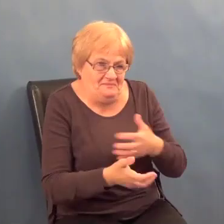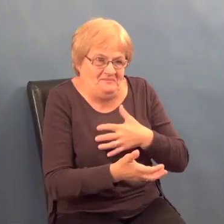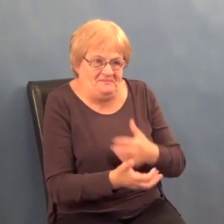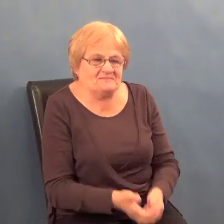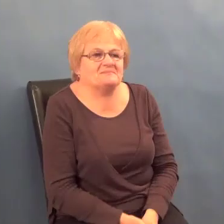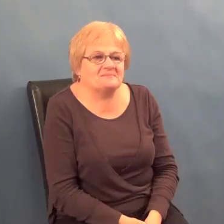Zaskoczony.